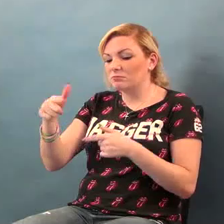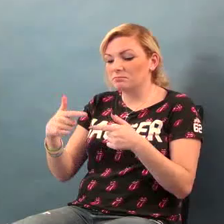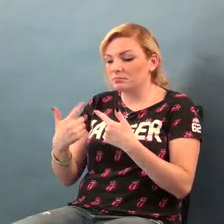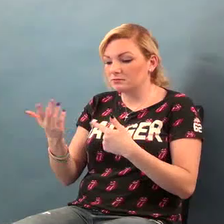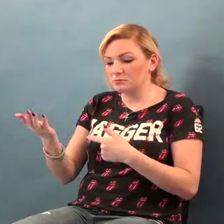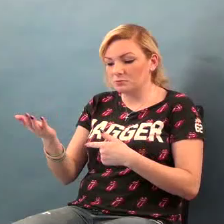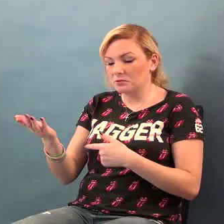Wieczorem?